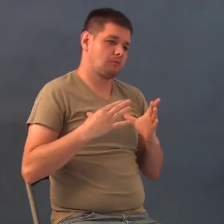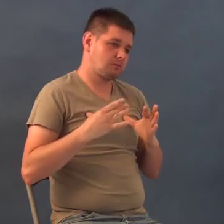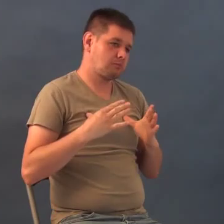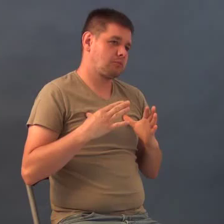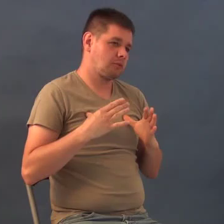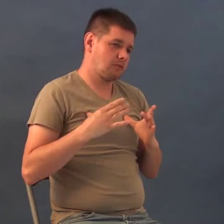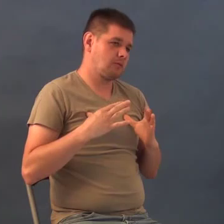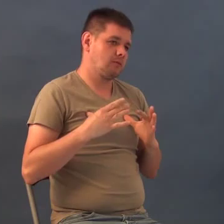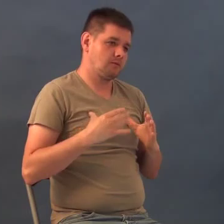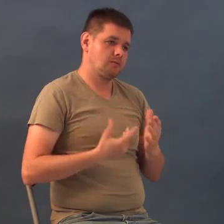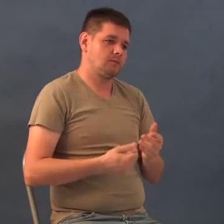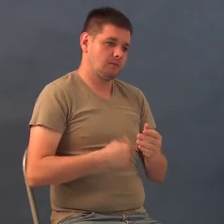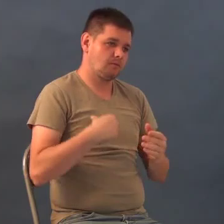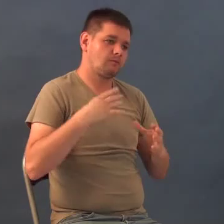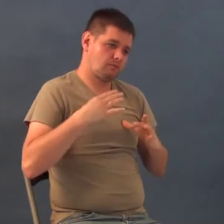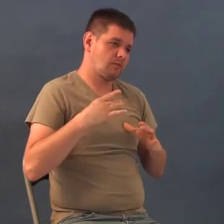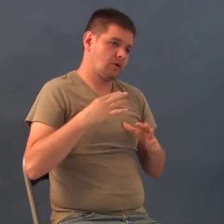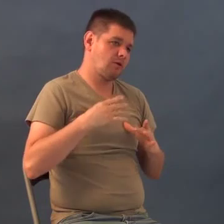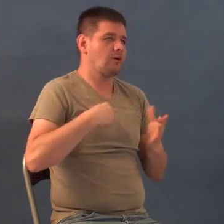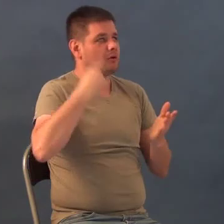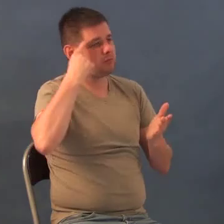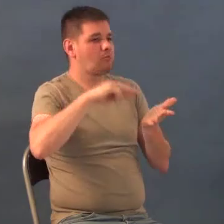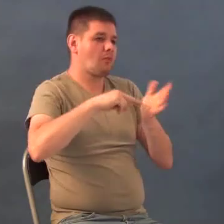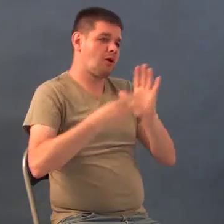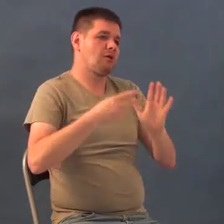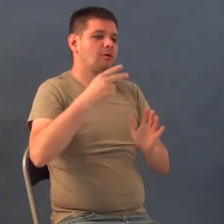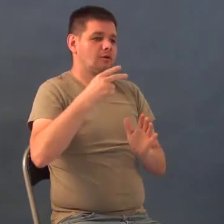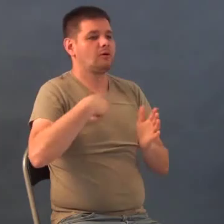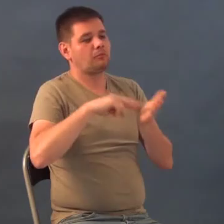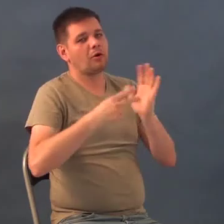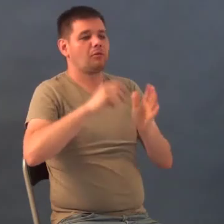Pracuję, a potem mam w planach fryzjera.